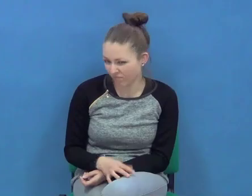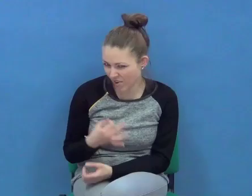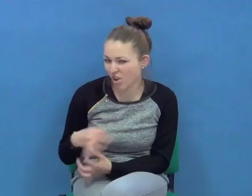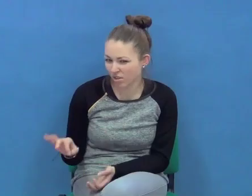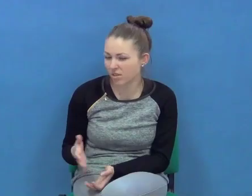Wolno.